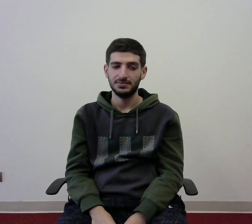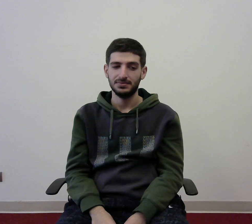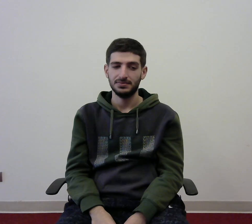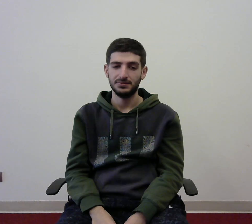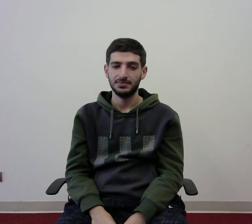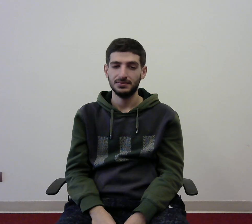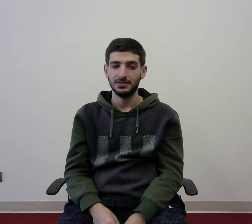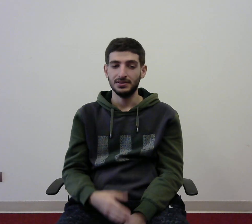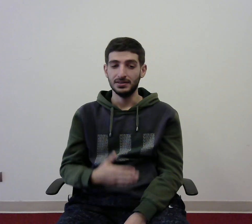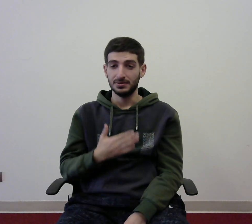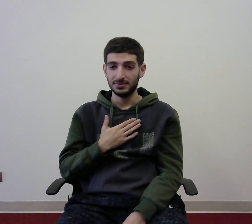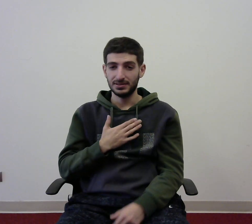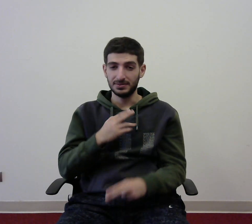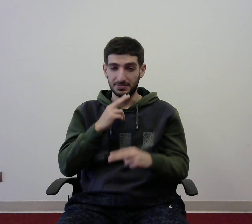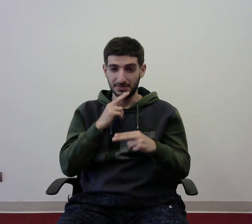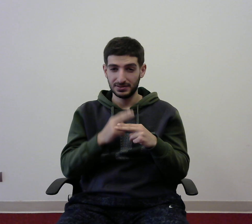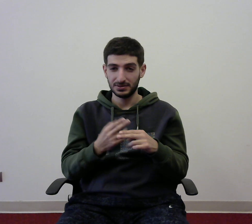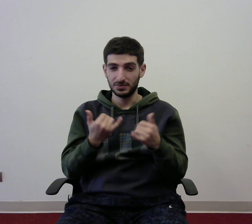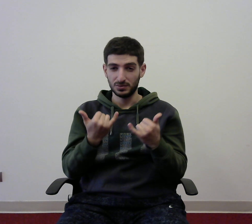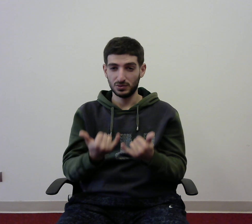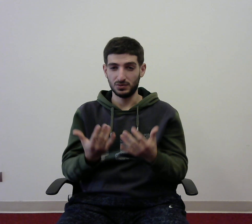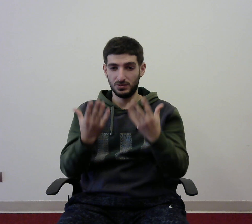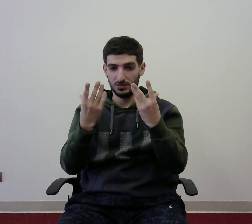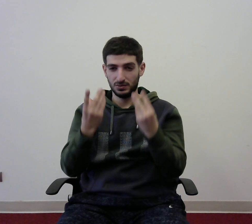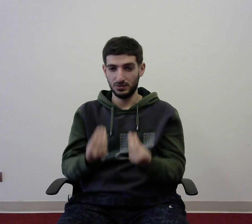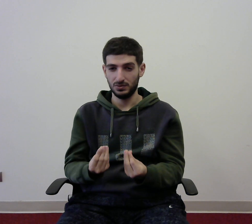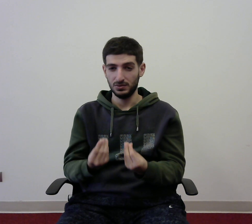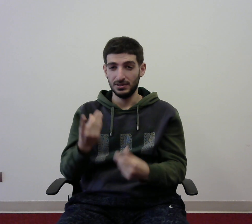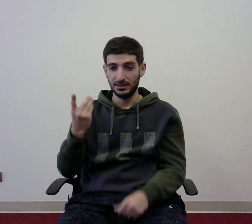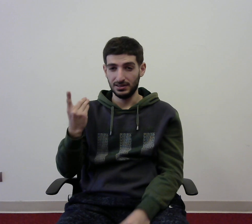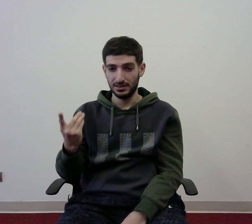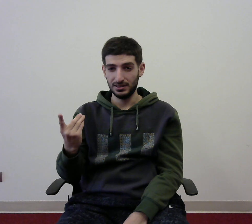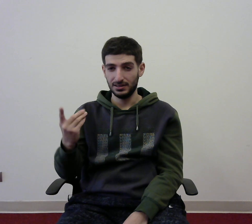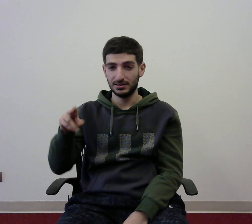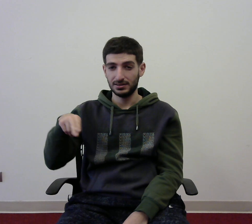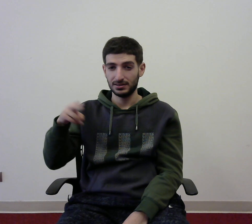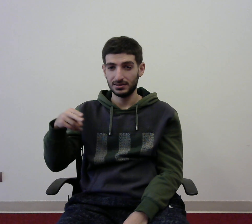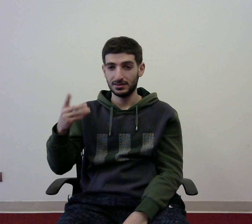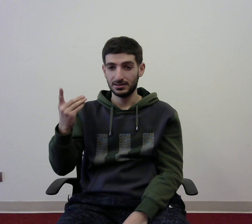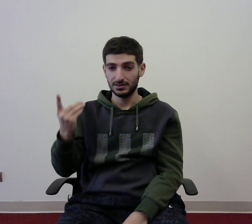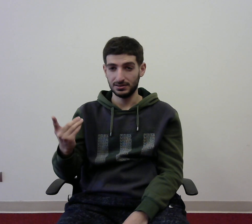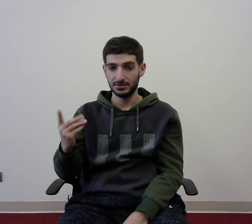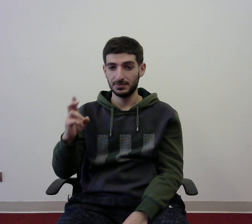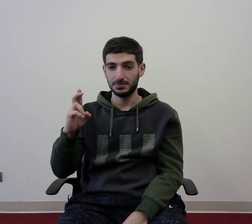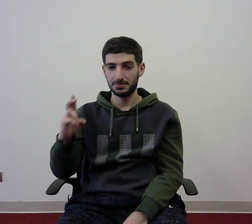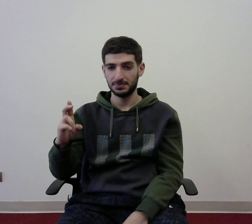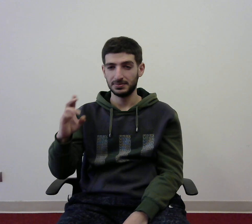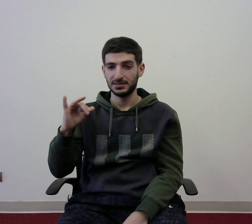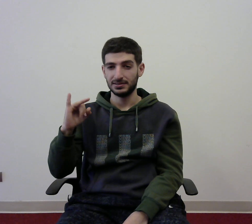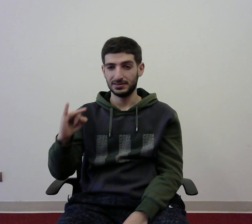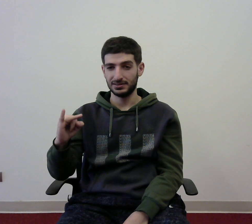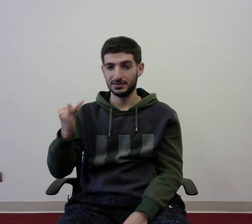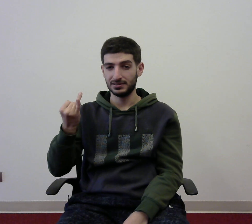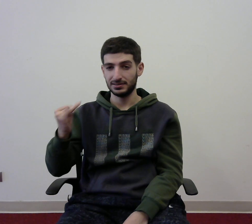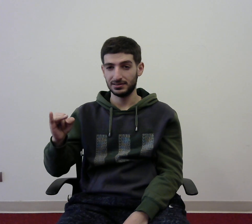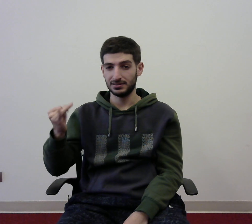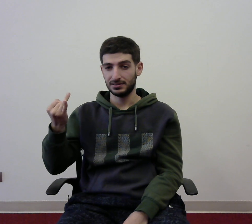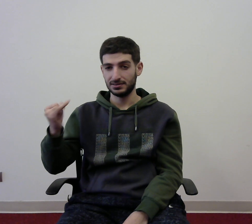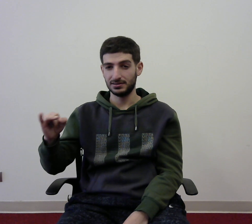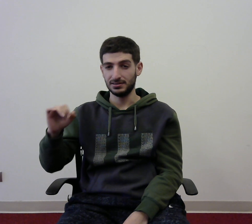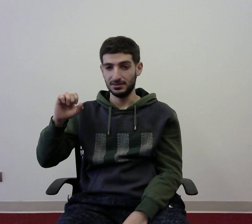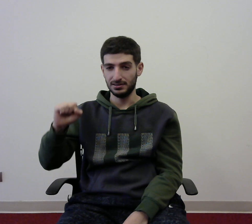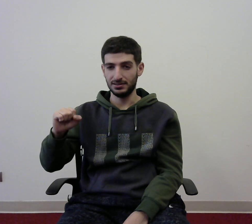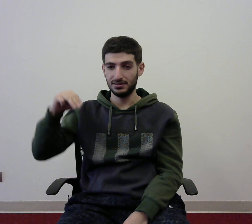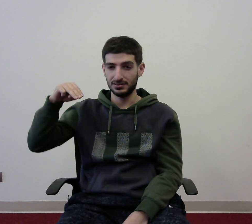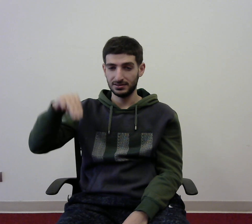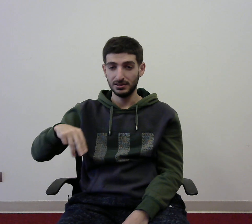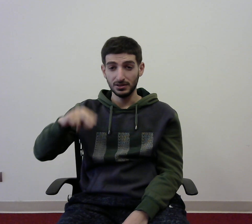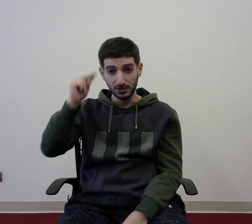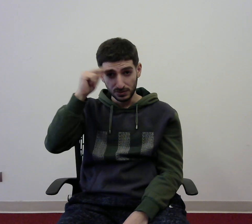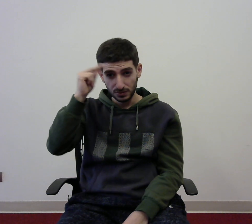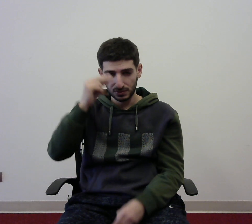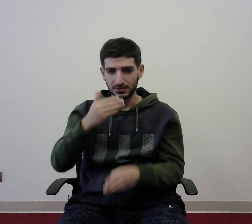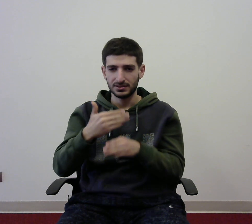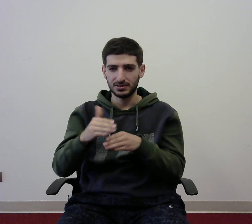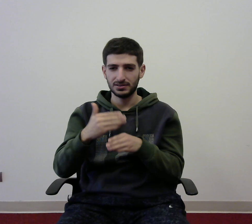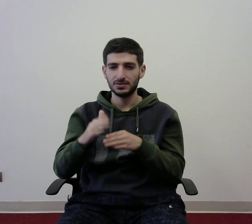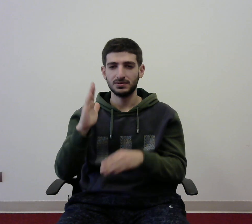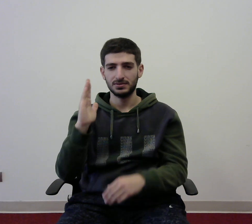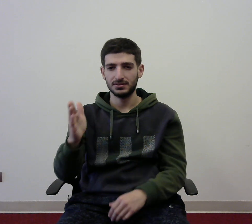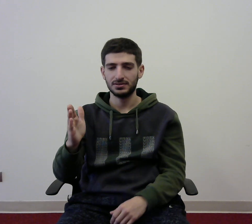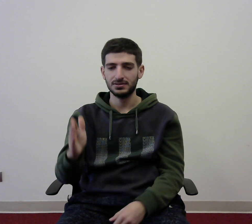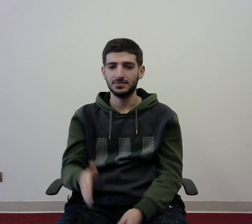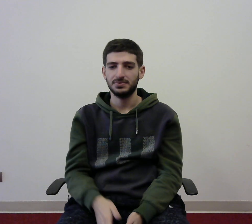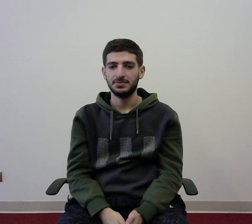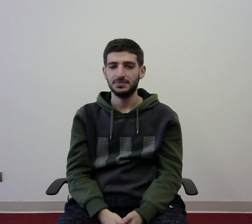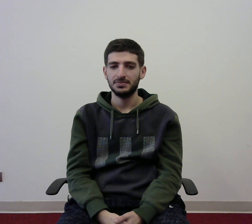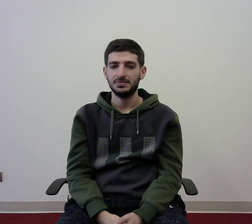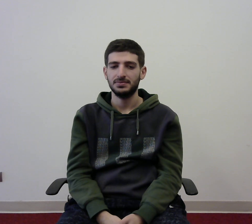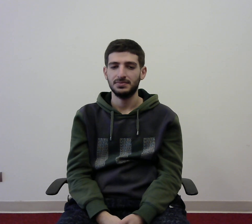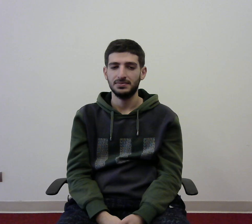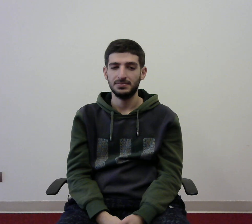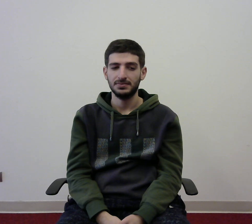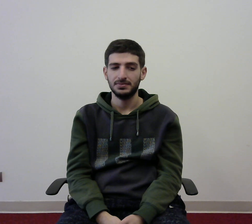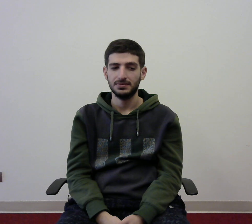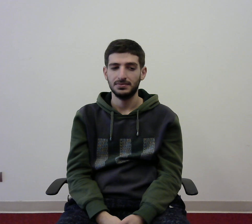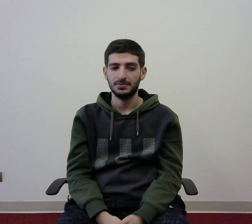Mənim bacım bu gün ədəbiyyat dərsinə gecikəcək